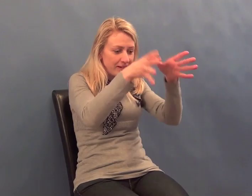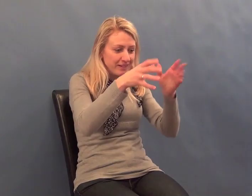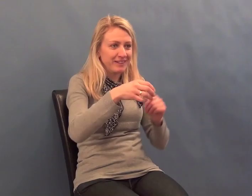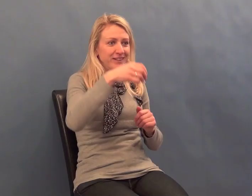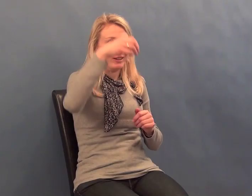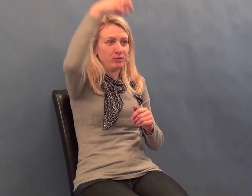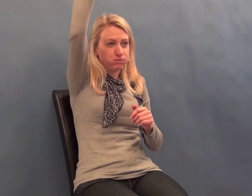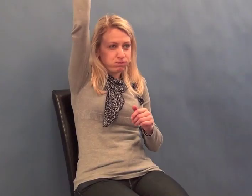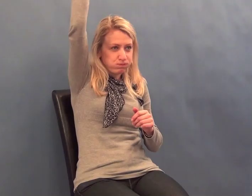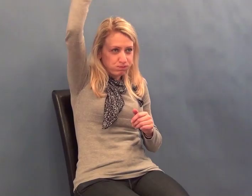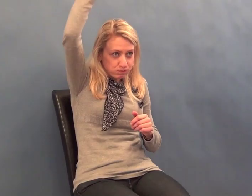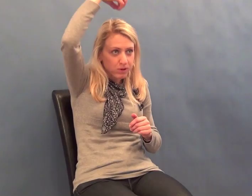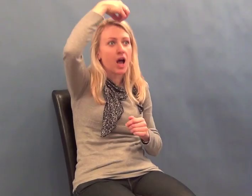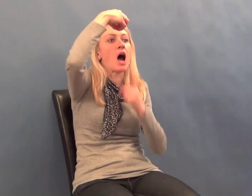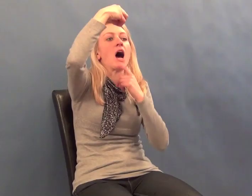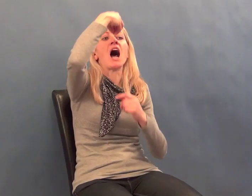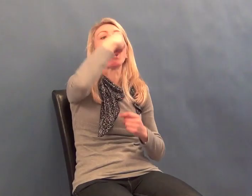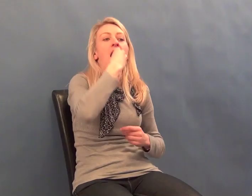Piłka leci w rynnie w dół i trafia w kota, który ją połyka.